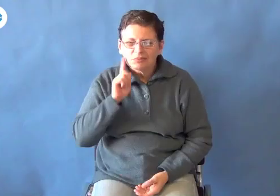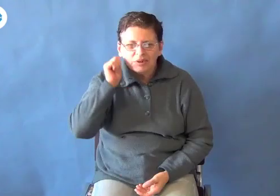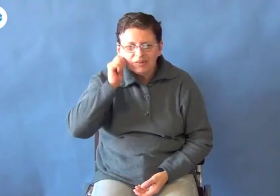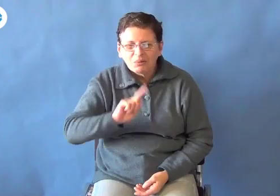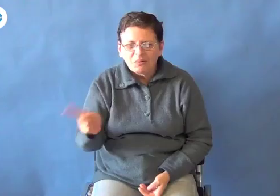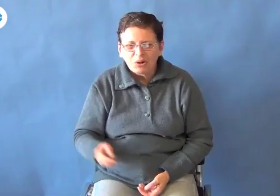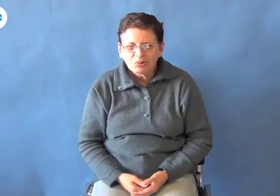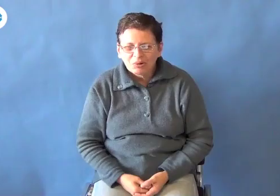Chłopak i dziewczyna - nie wolno.